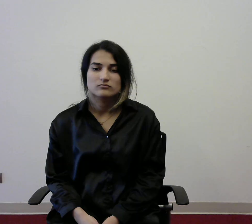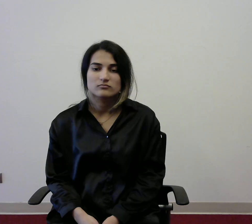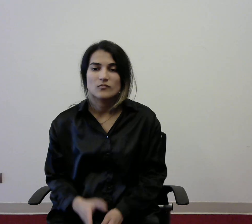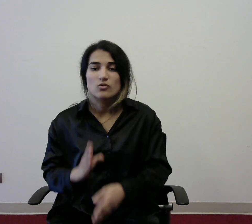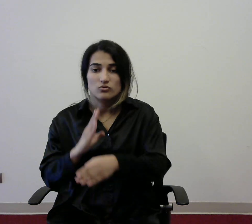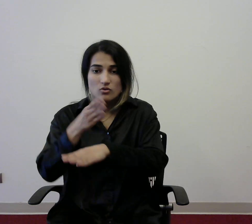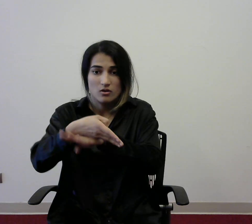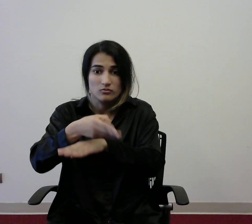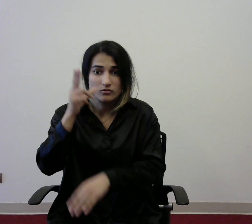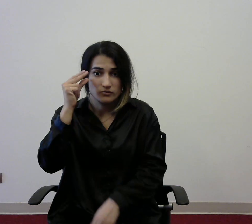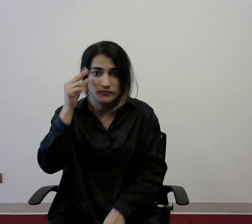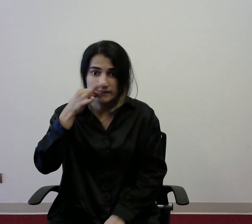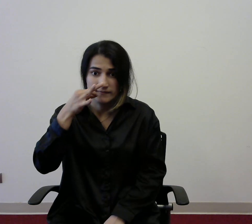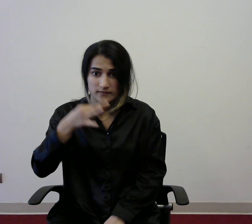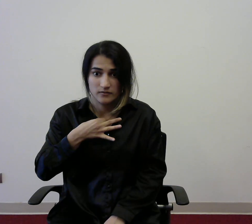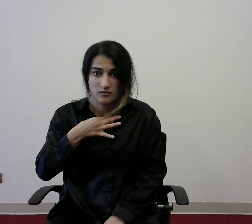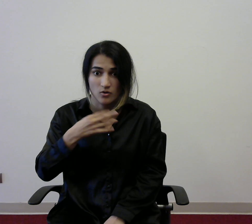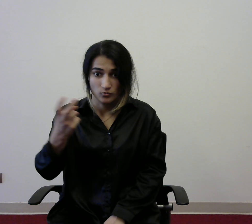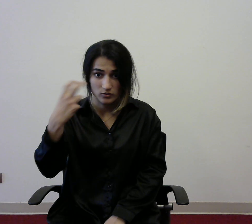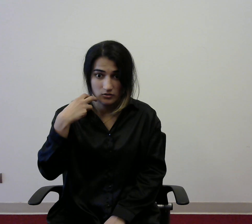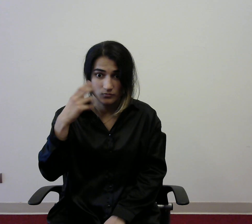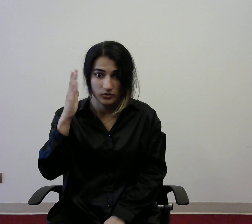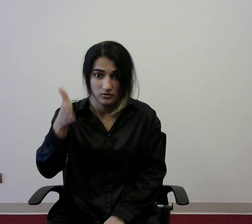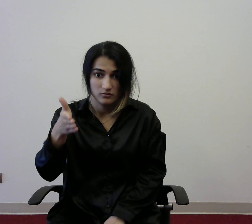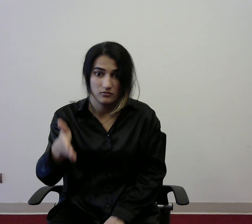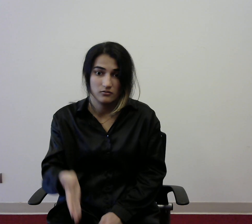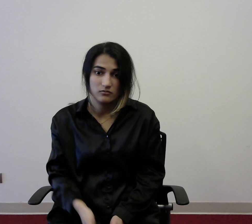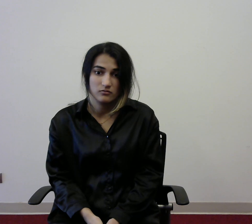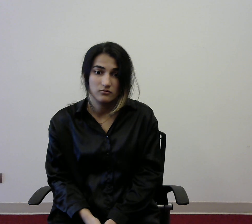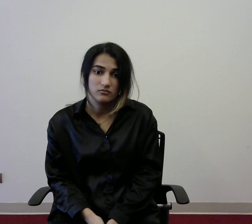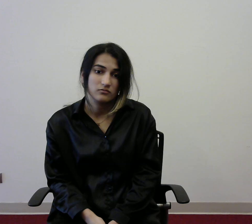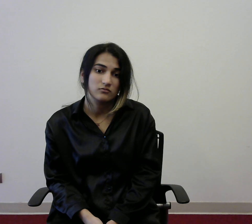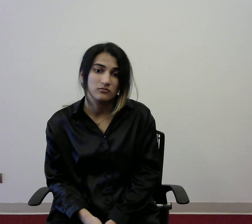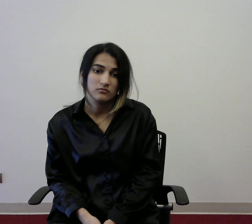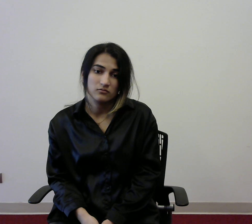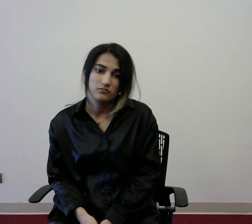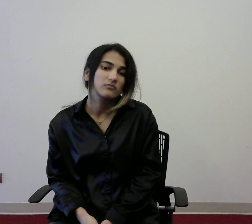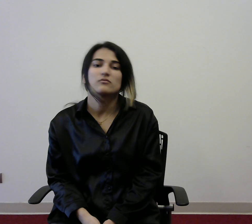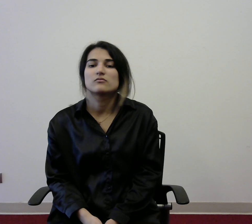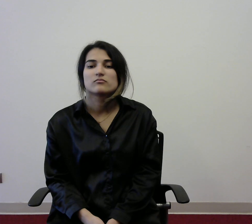Müraciətimə nə vaxt cavab gələcək?